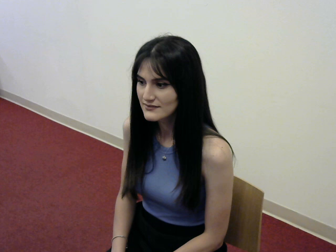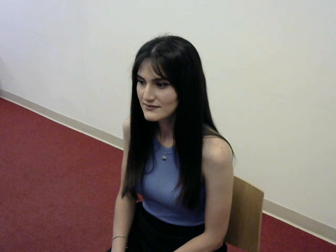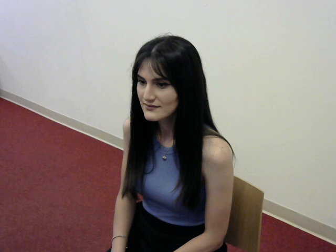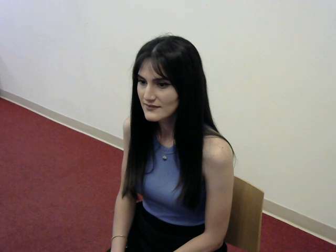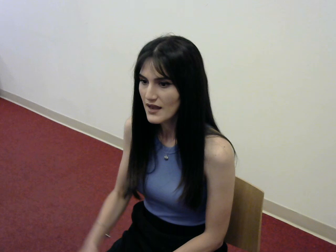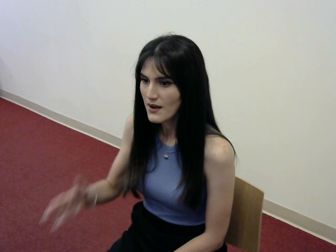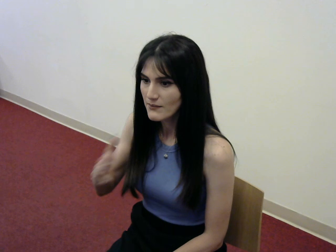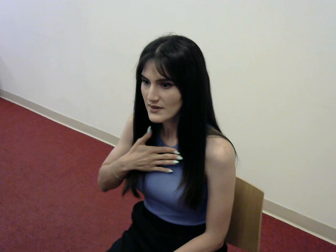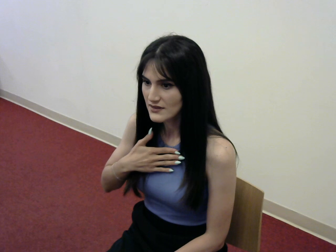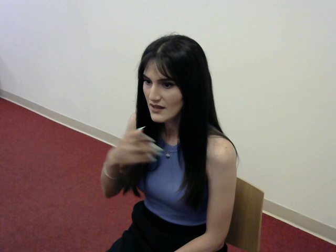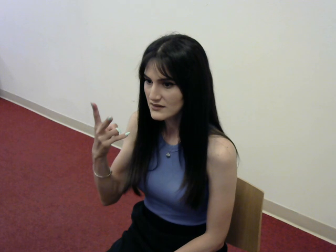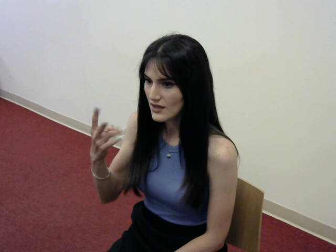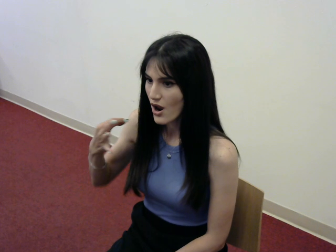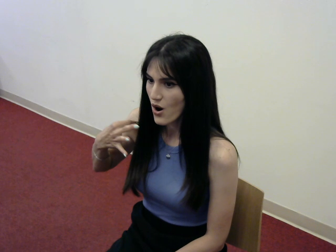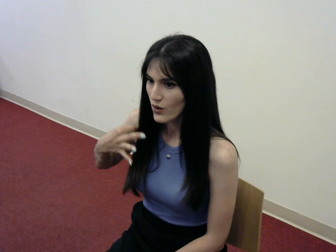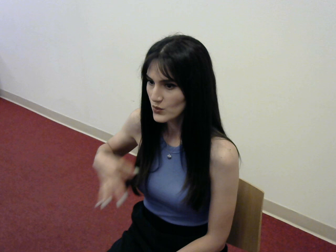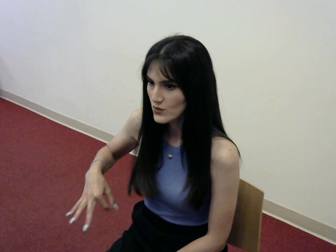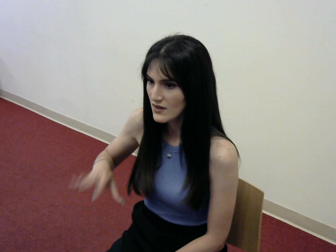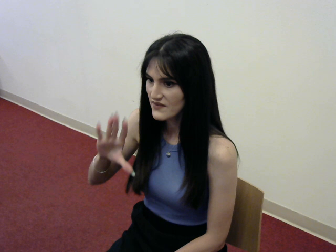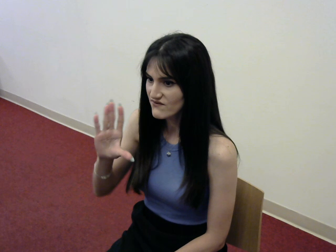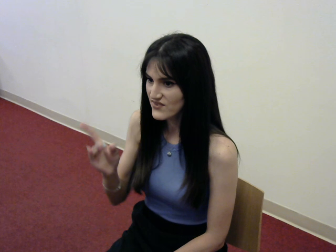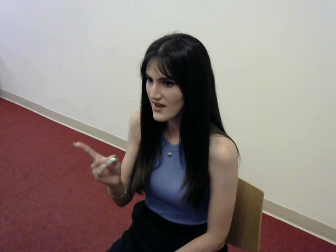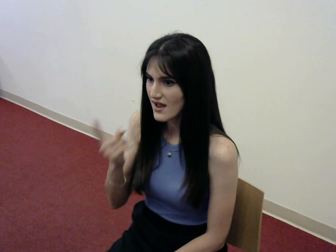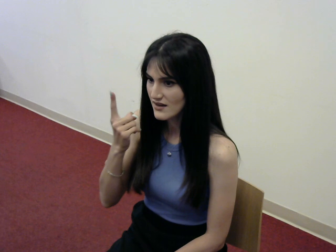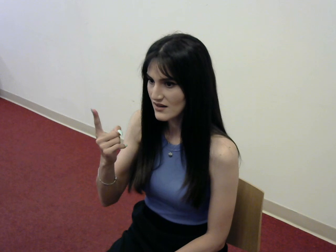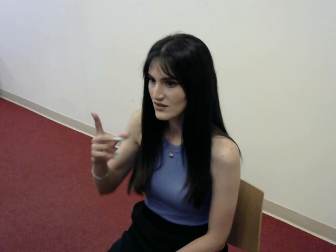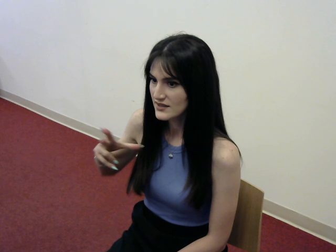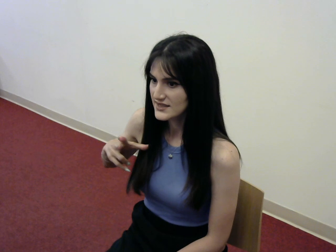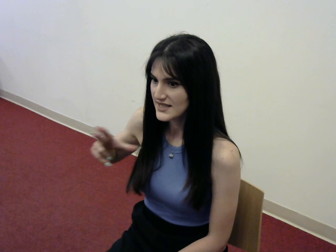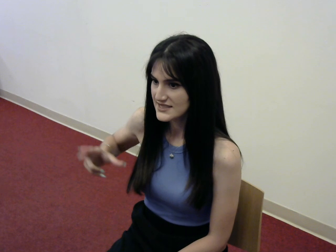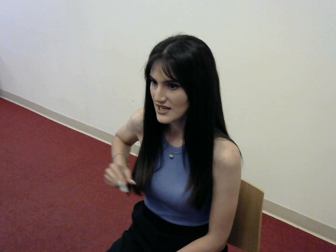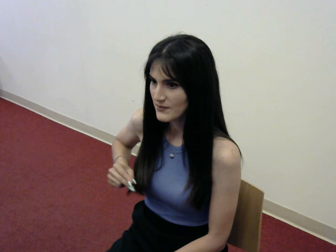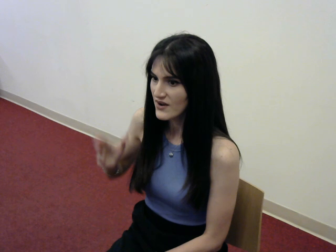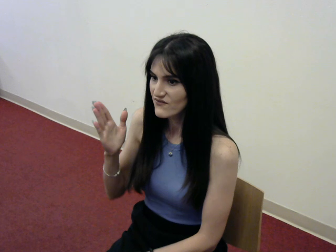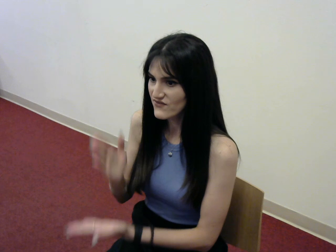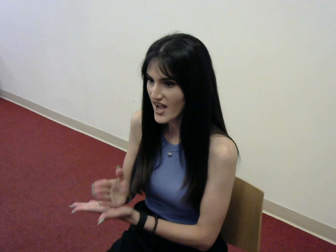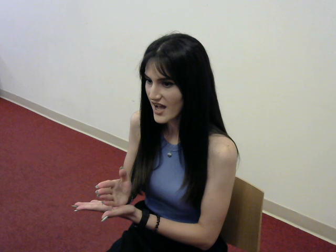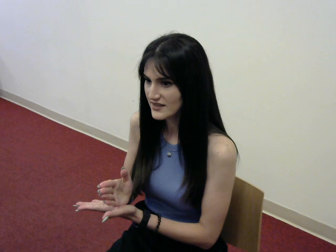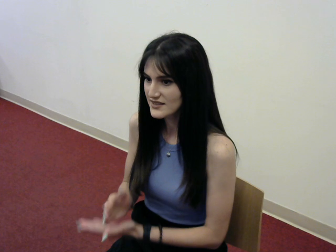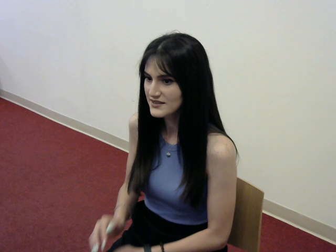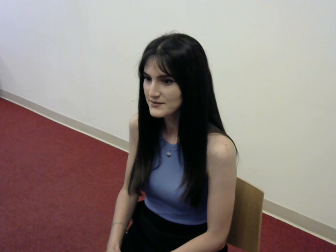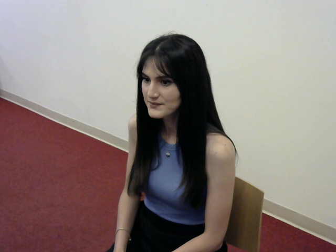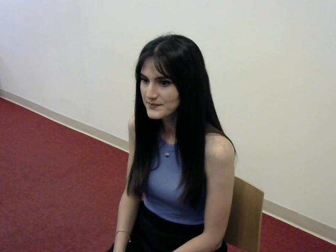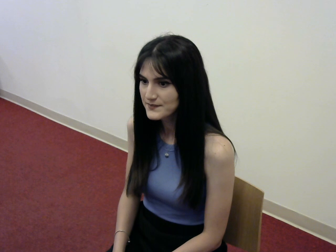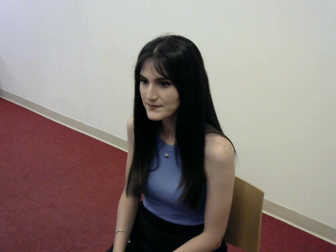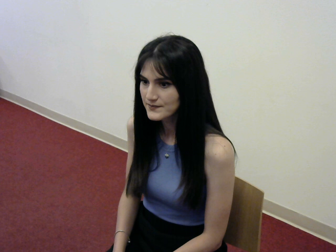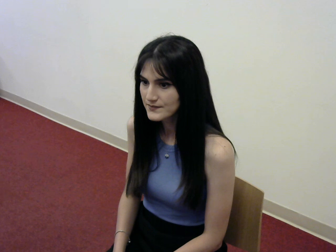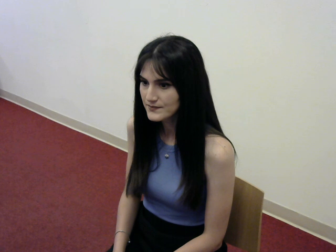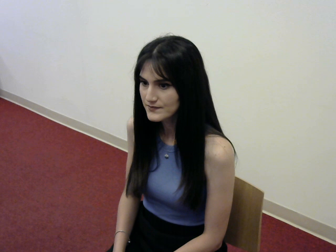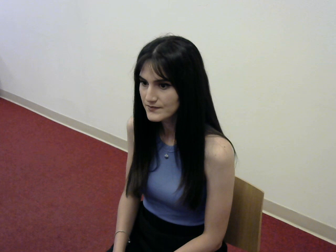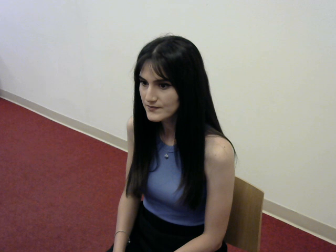Mənim 2 oğlum və 1 qızım var